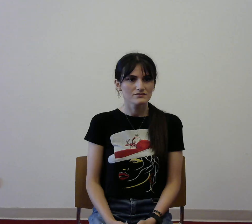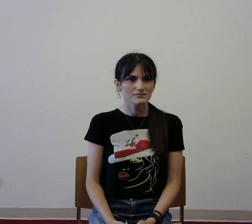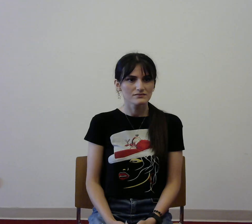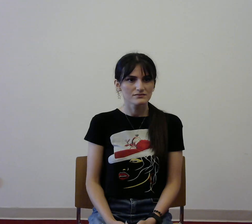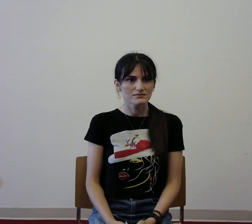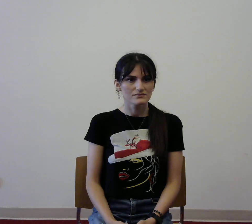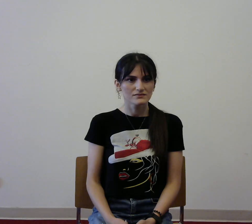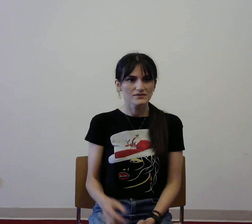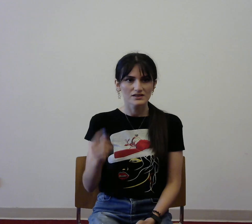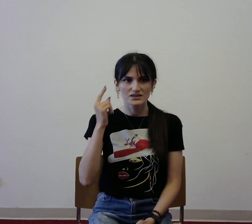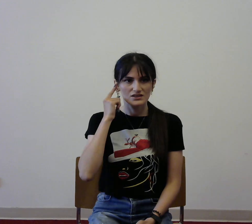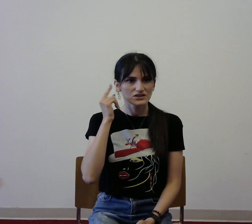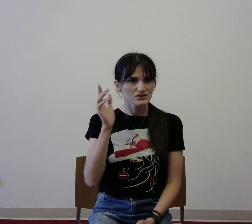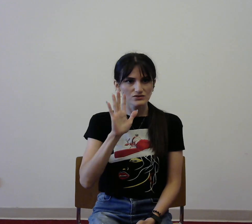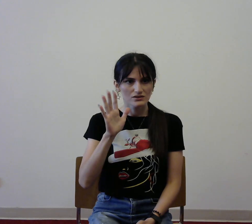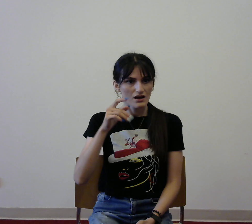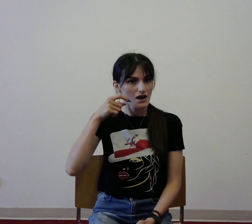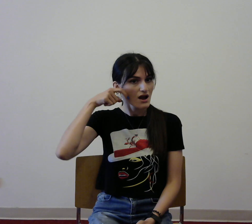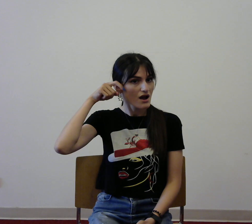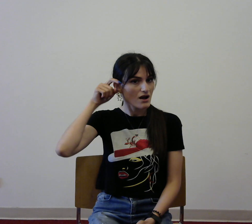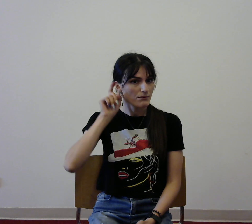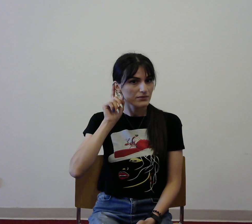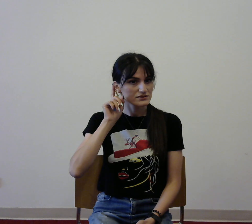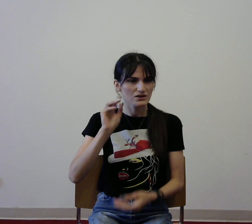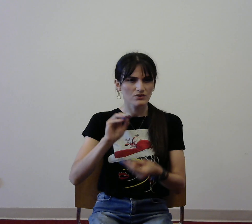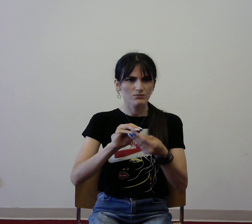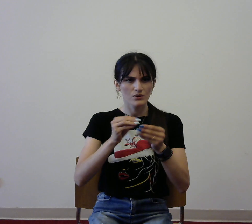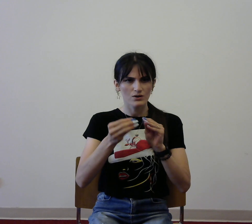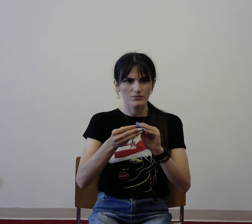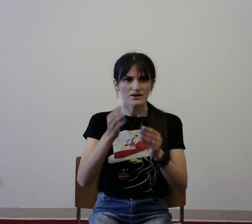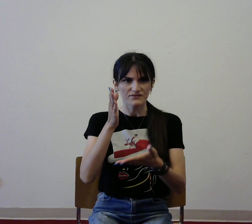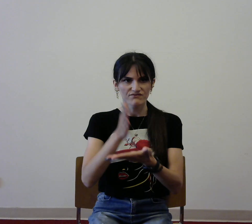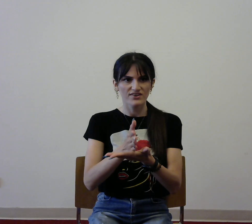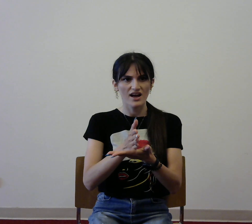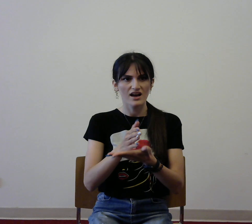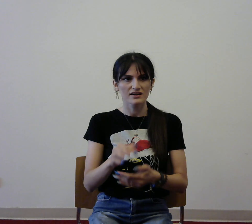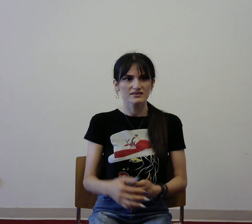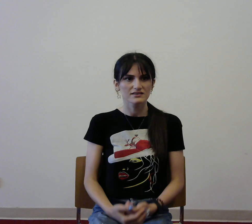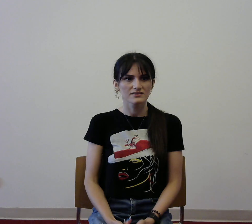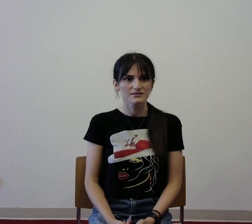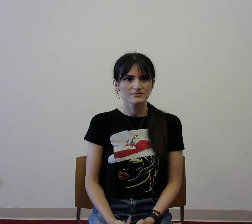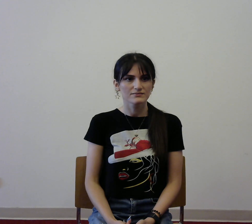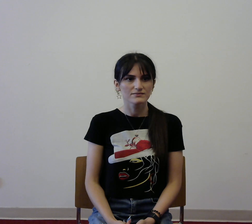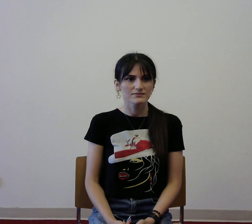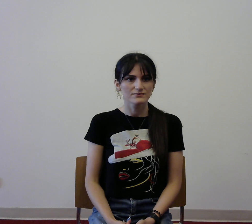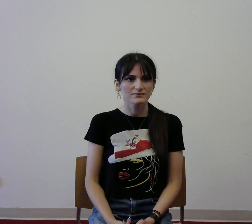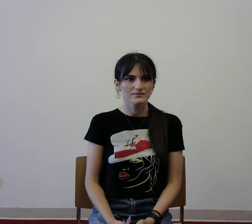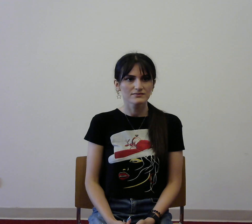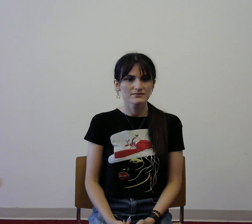Eşitmə aparatımın nasazlığı var